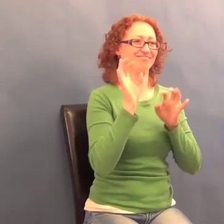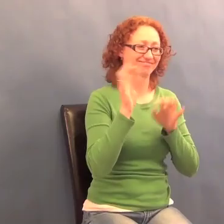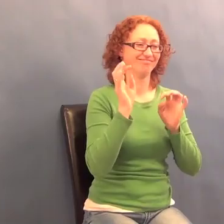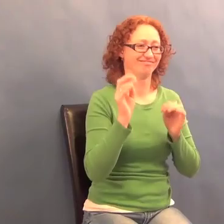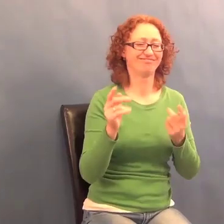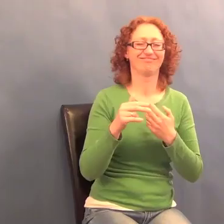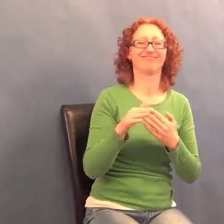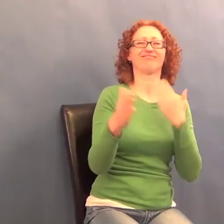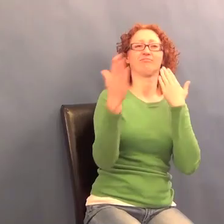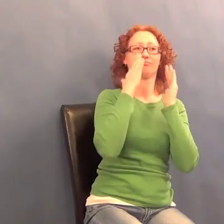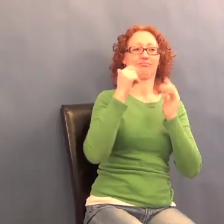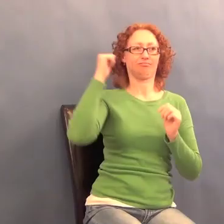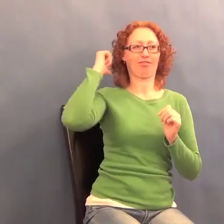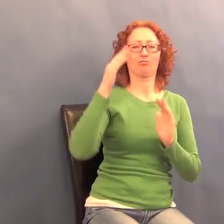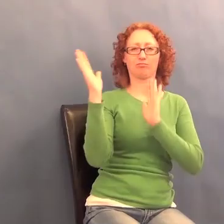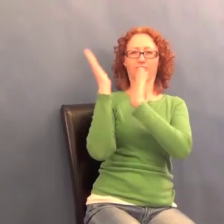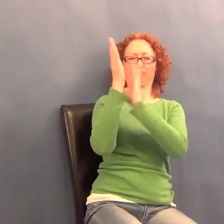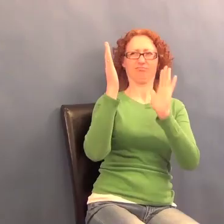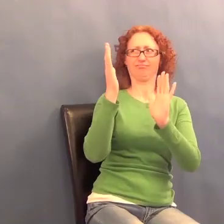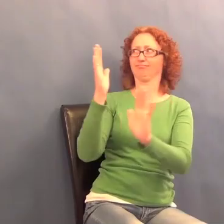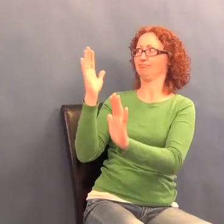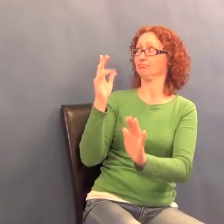Charlie Chaplin cofa się i czuje, że w kogoś uderzył, więc się odwraca i doznaje szoku na widok policjanta.